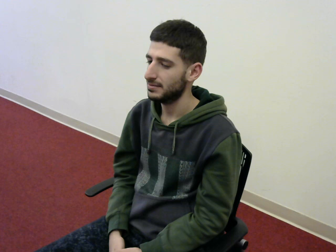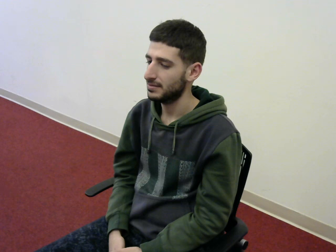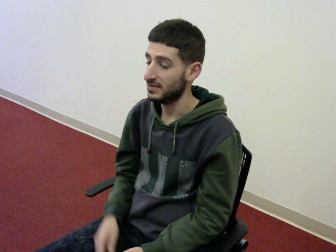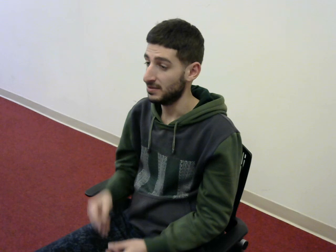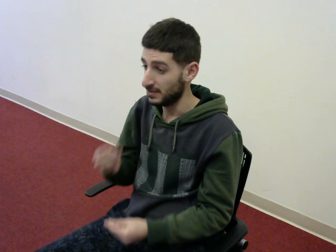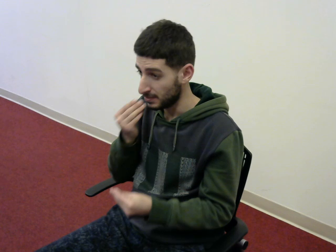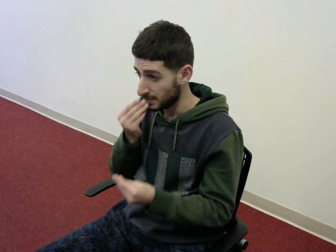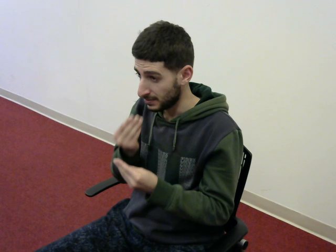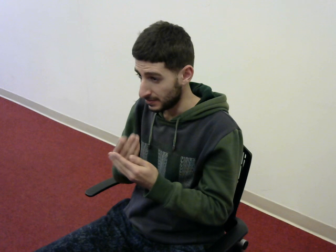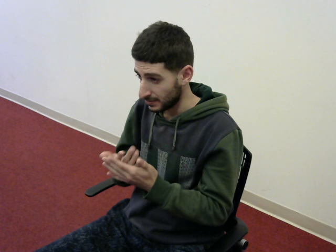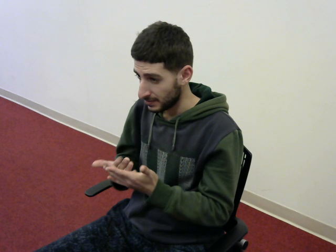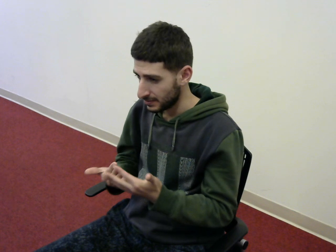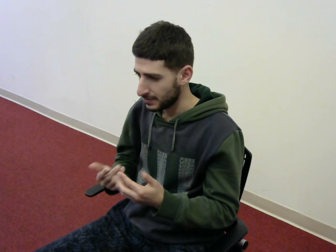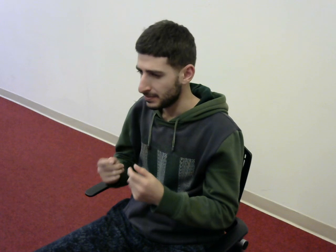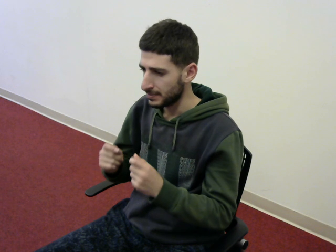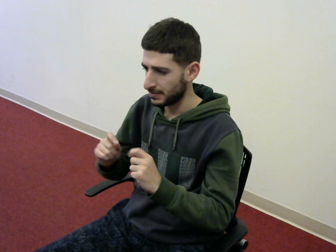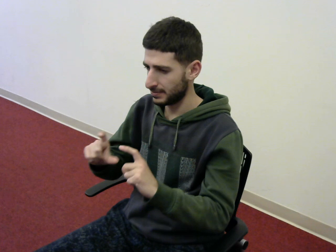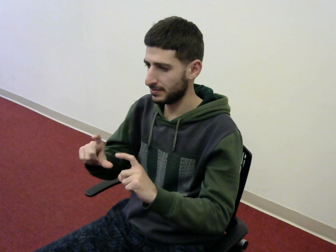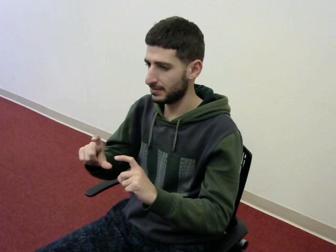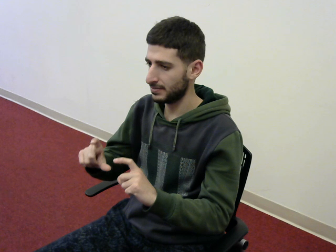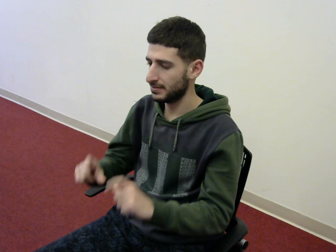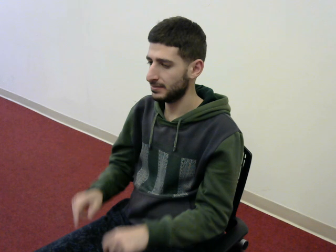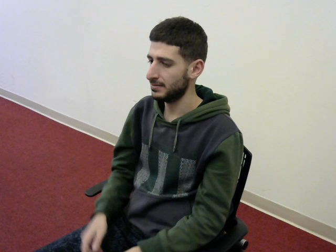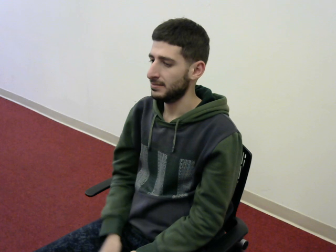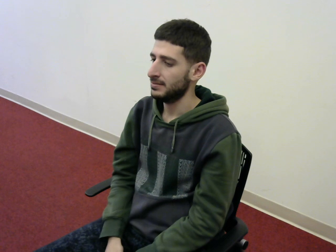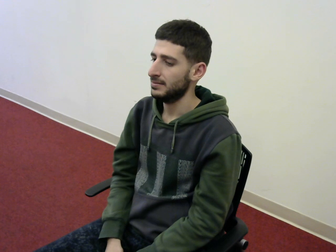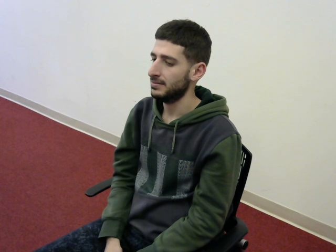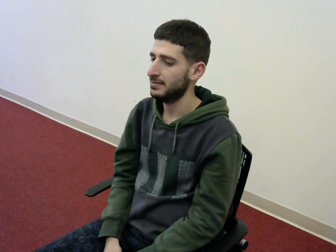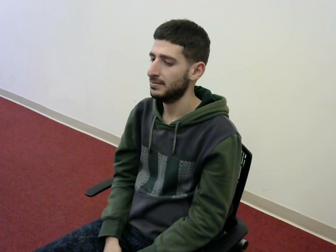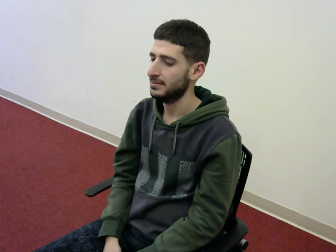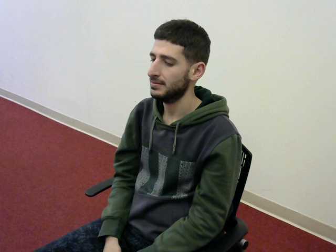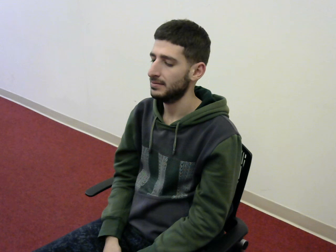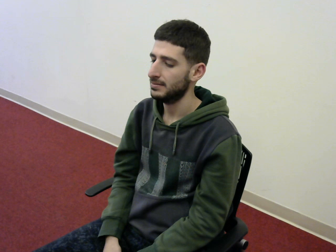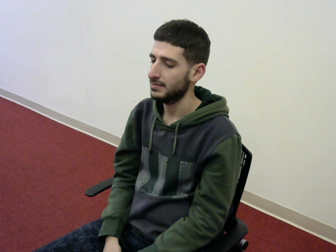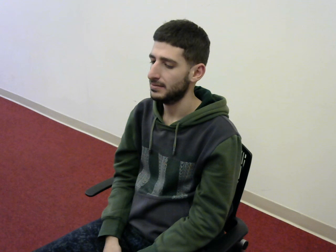Ərzaq bahalaşıb